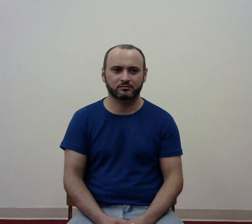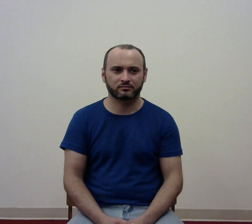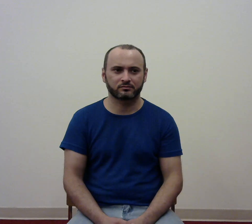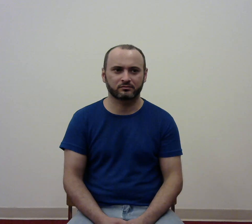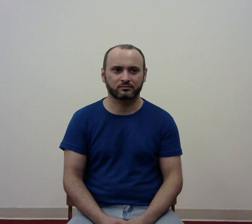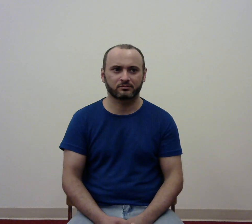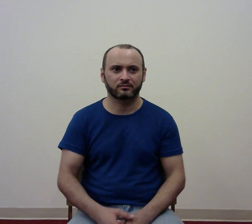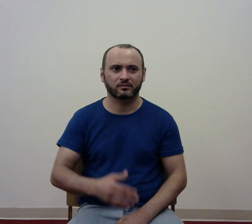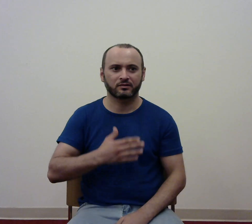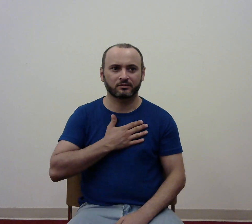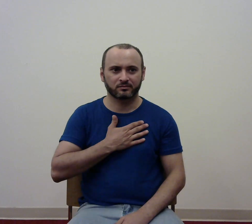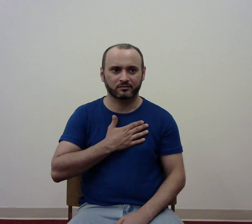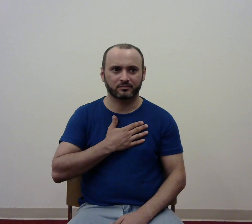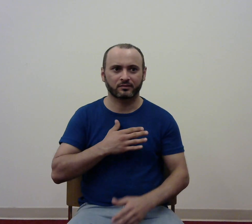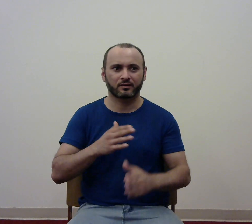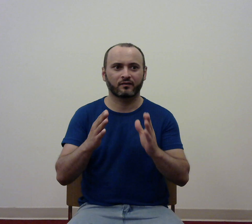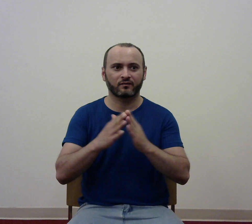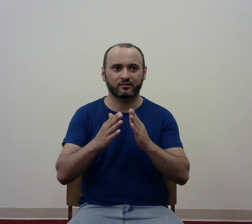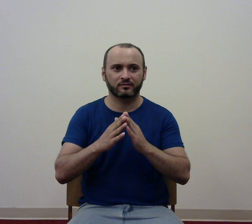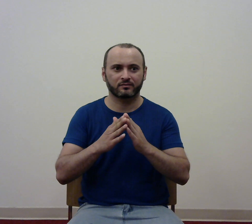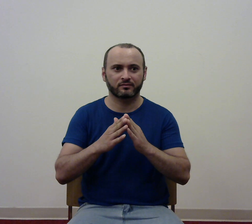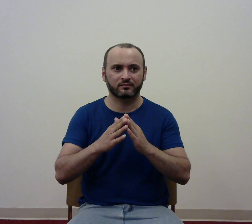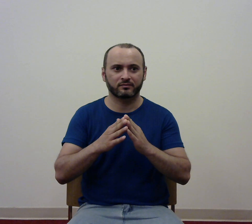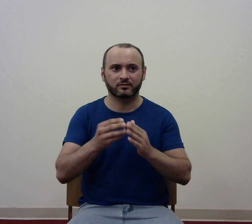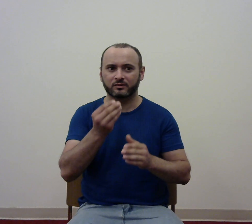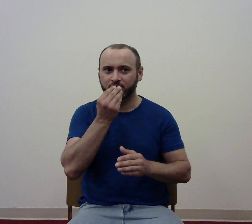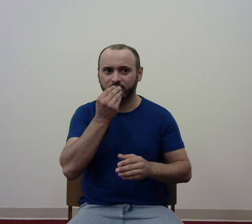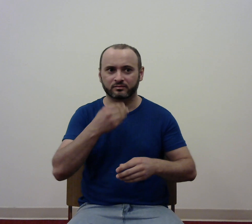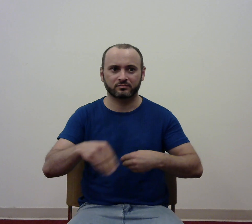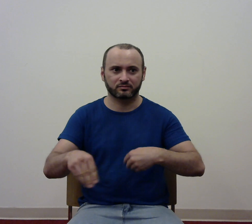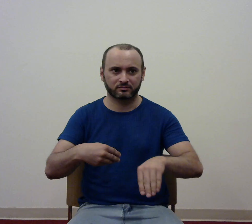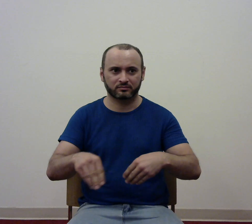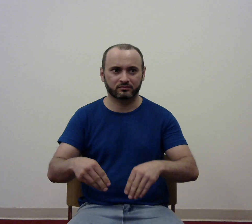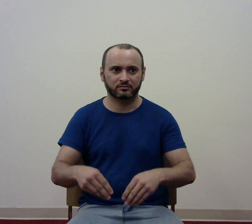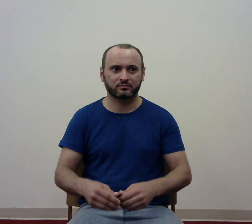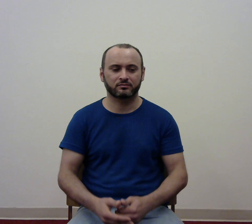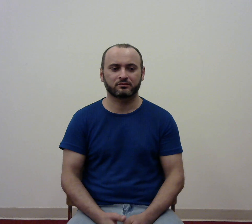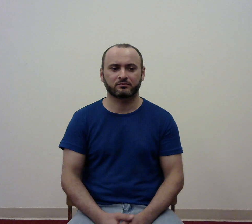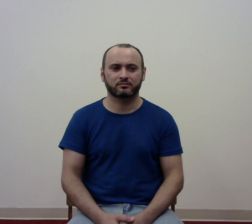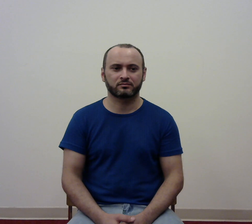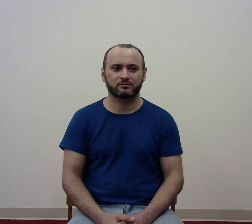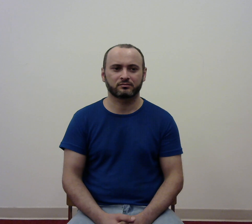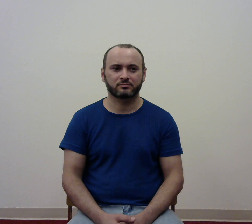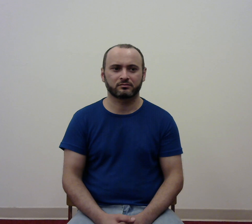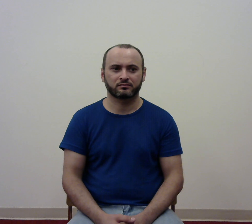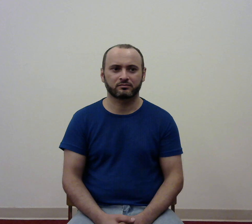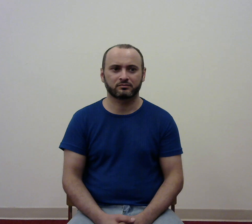Mən evə ərzaq almalıyam